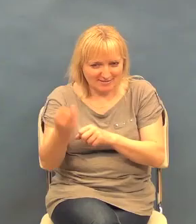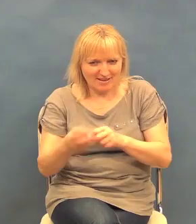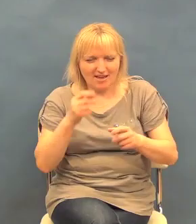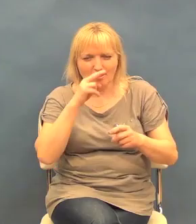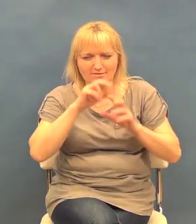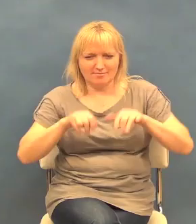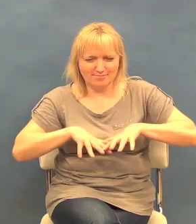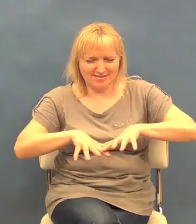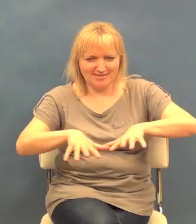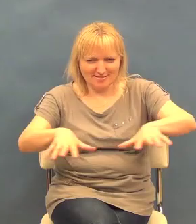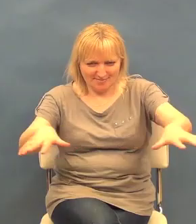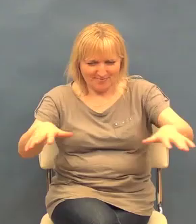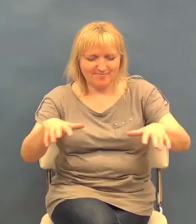Gruszki są porozrzucane.